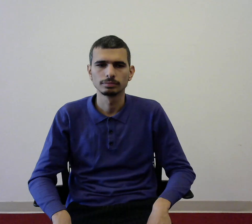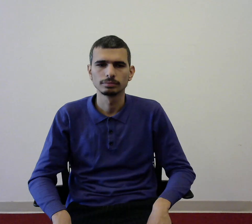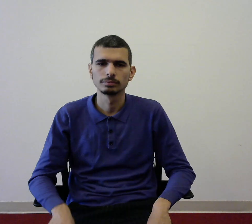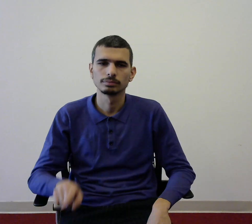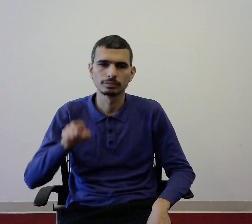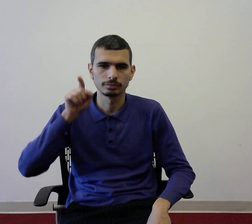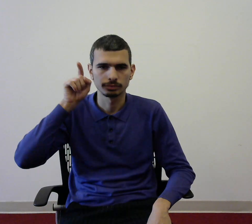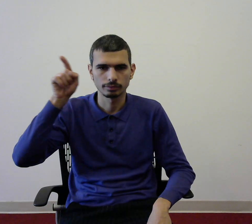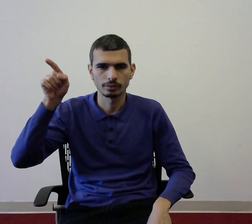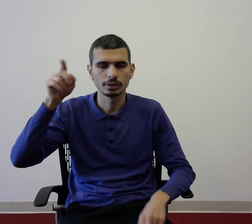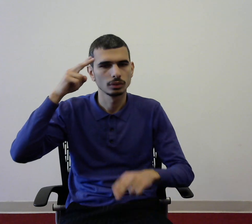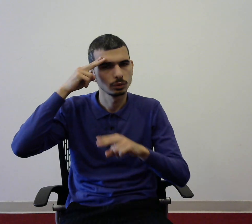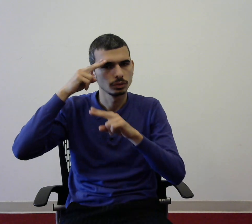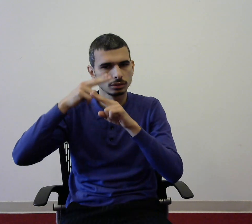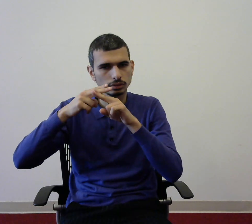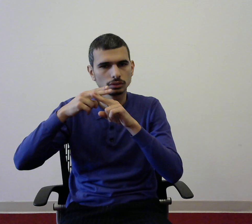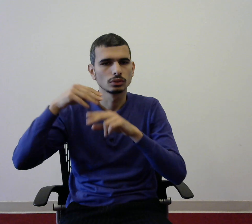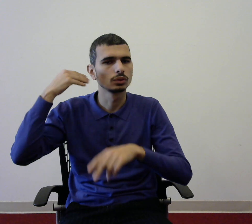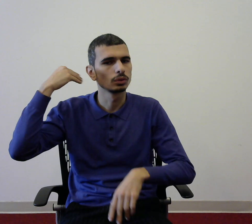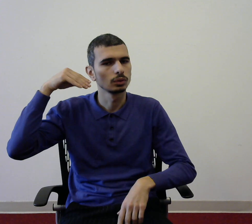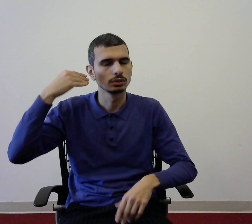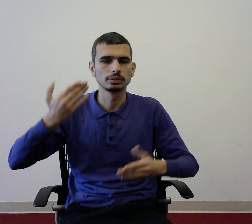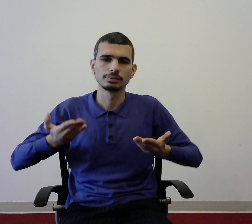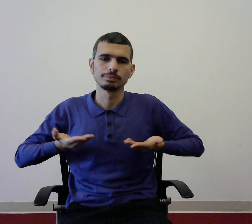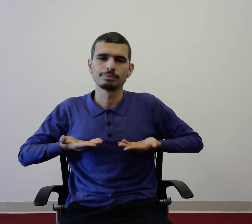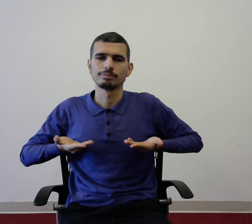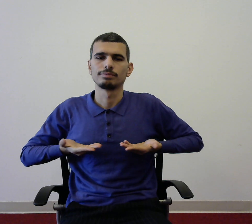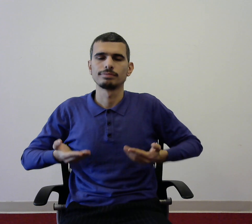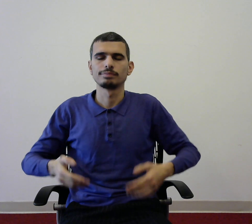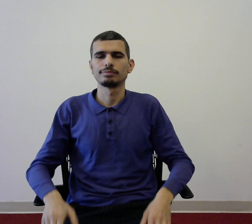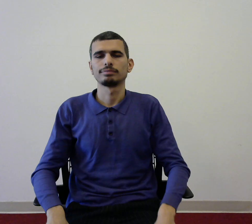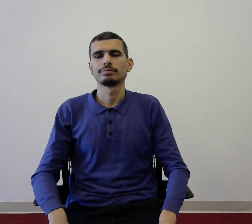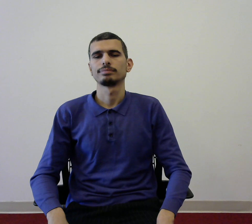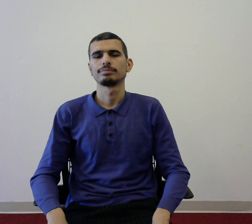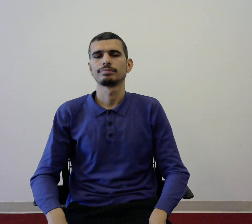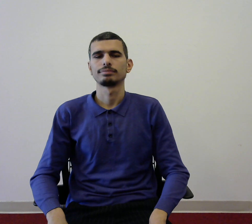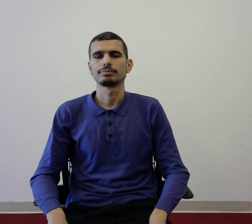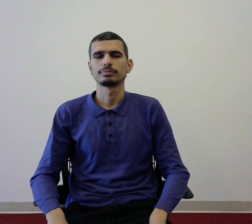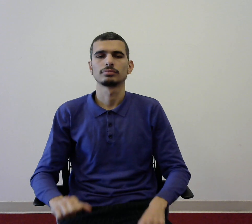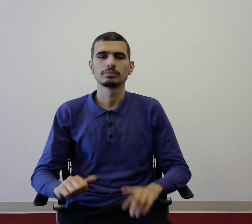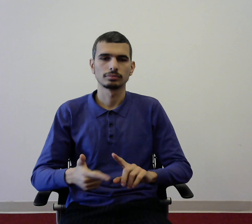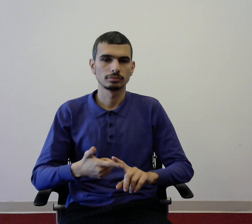Onun qardaşı Türkiyədə yaşayır